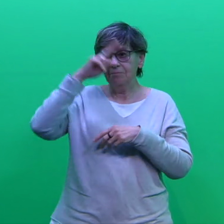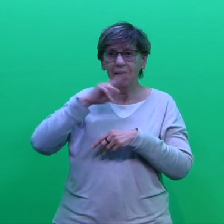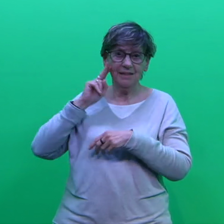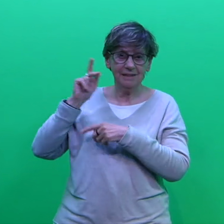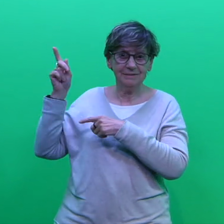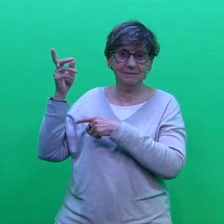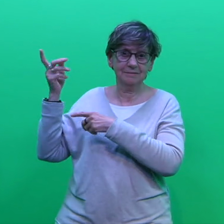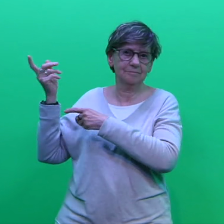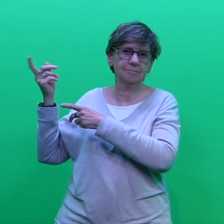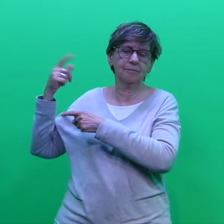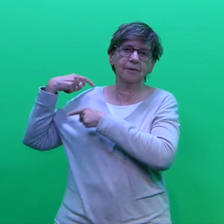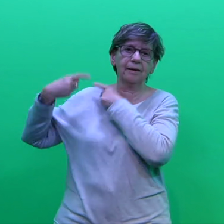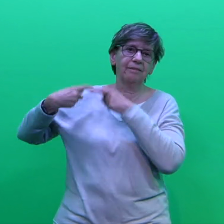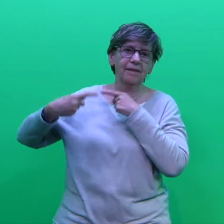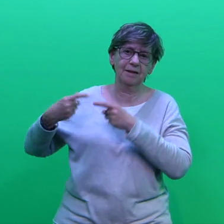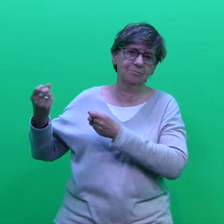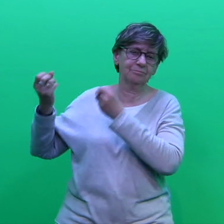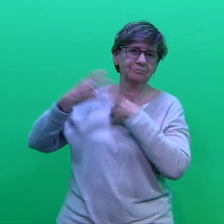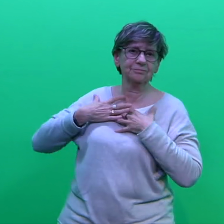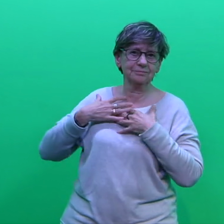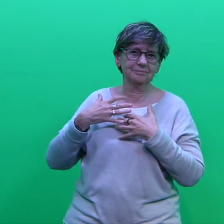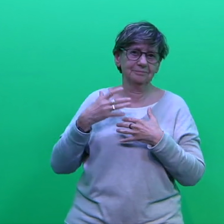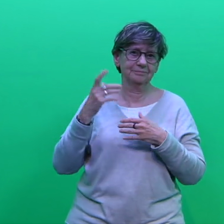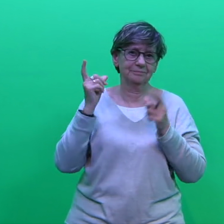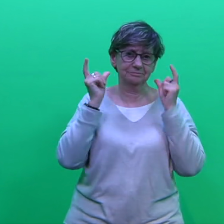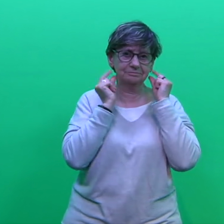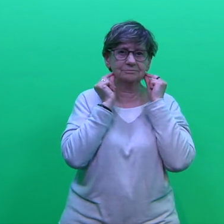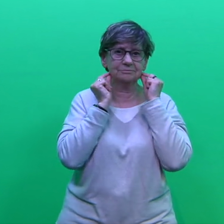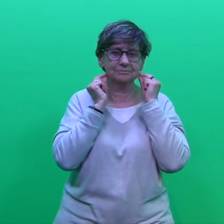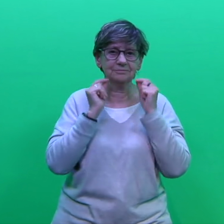La sordesa és hereditària, els més pares m'ho han passat.